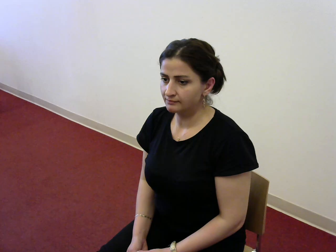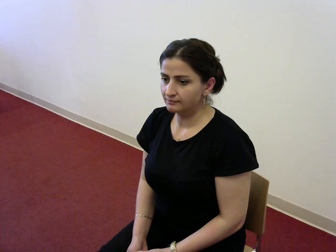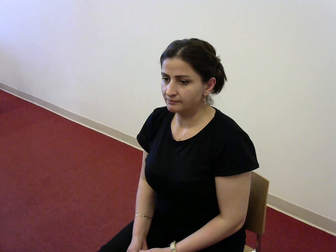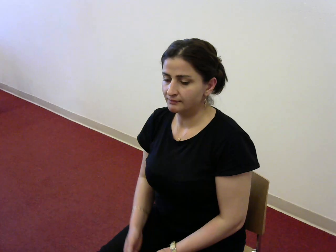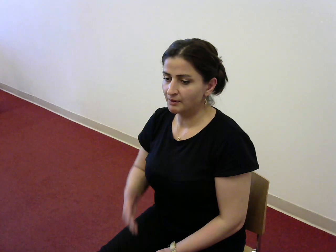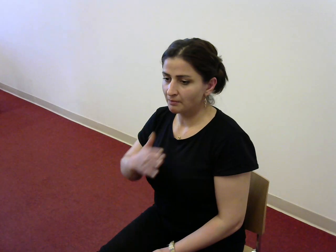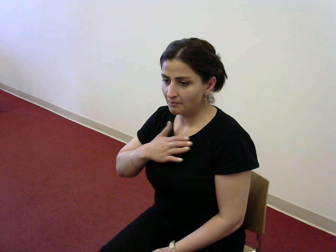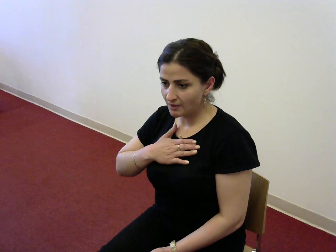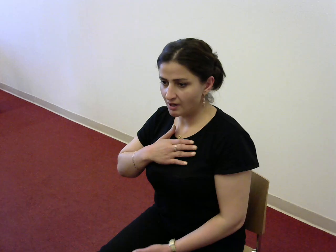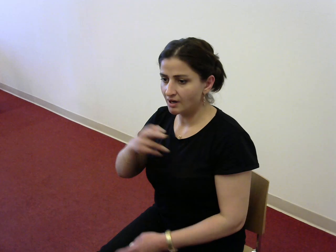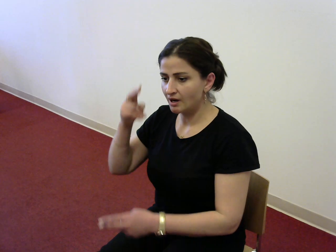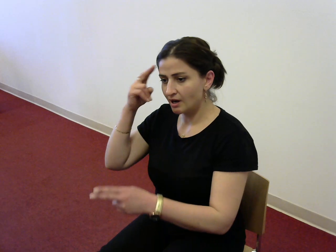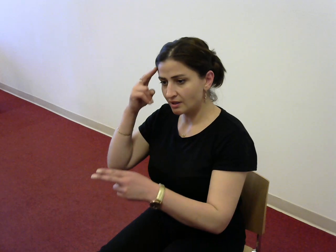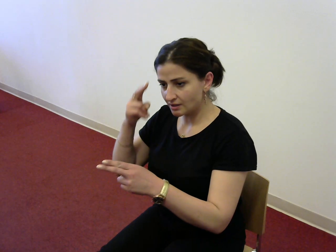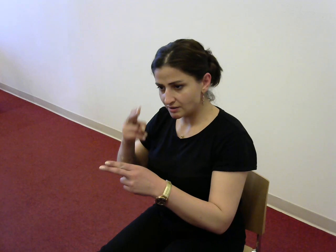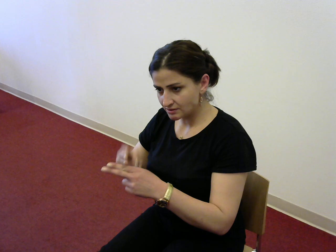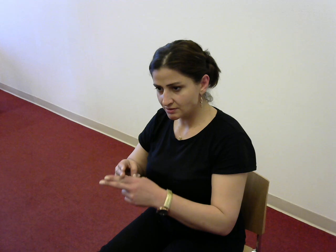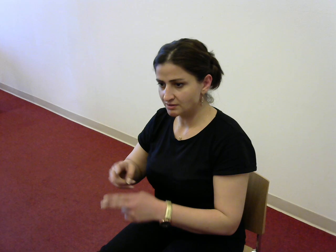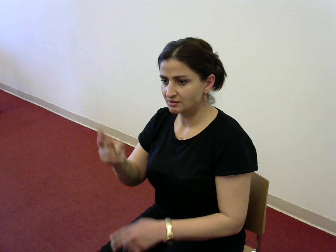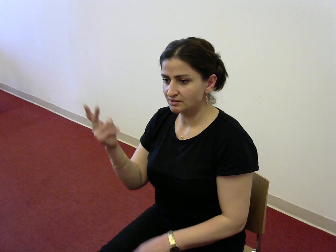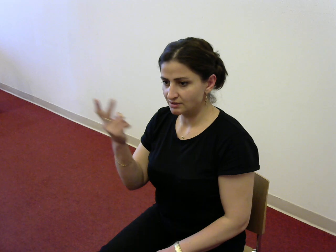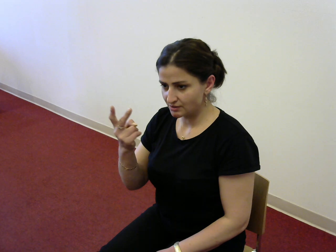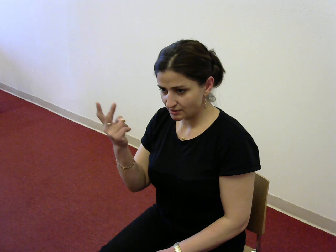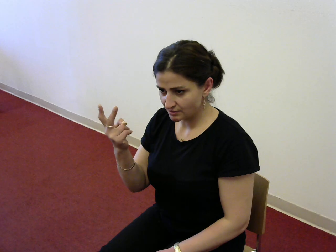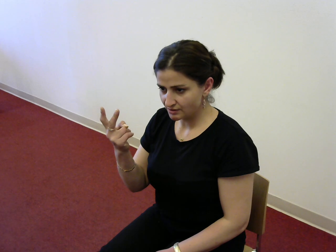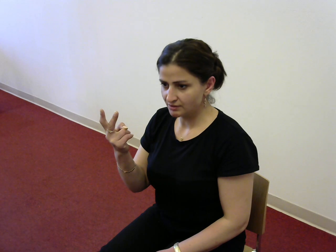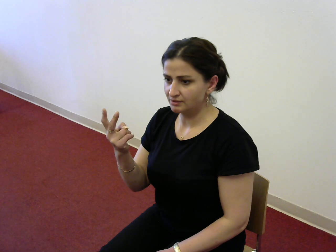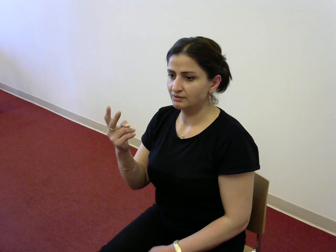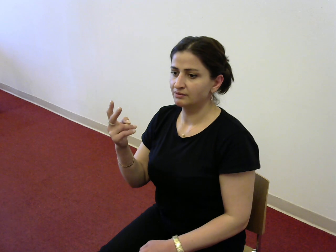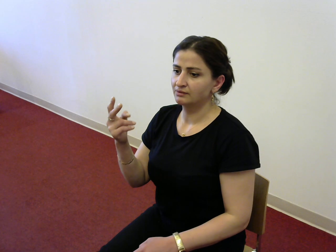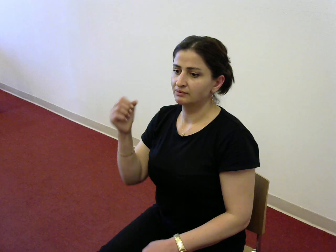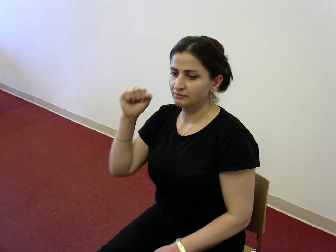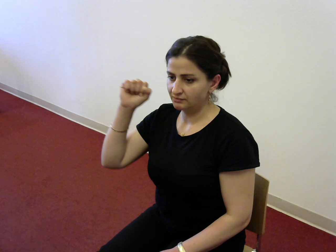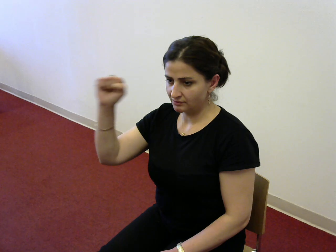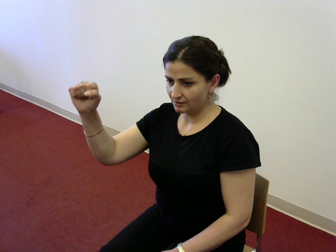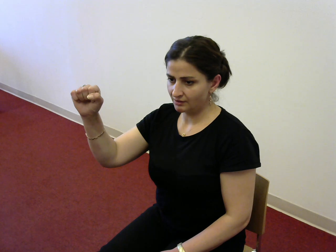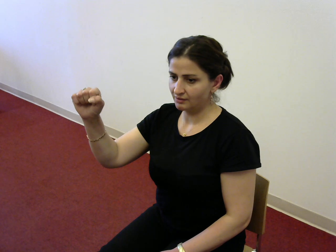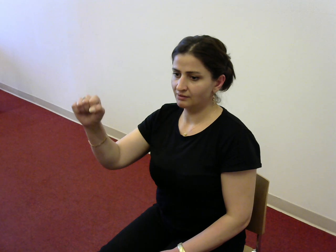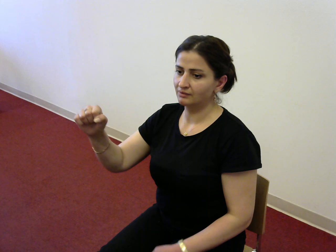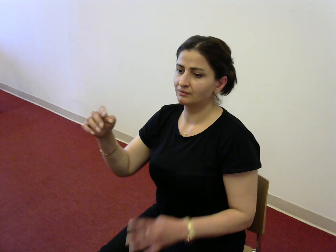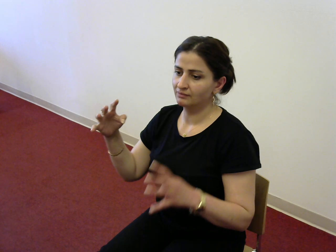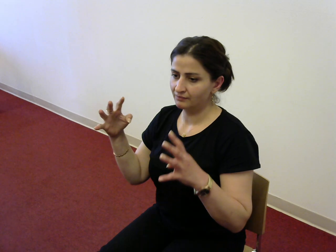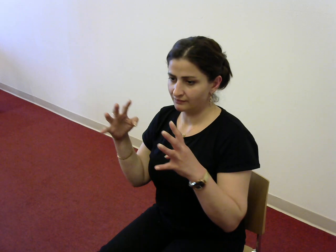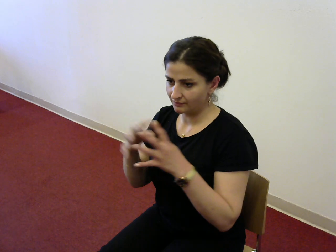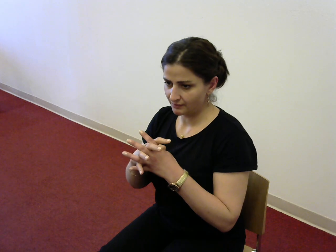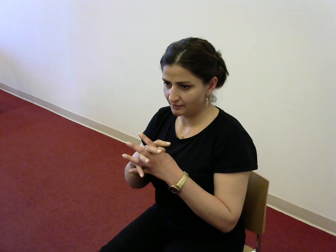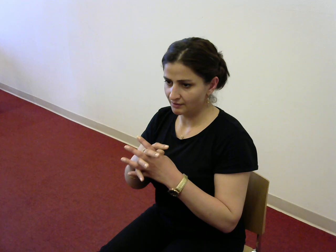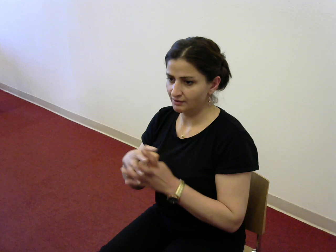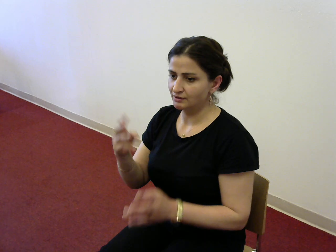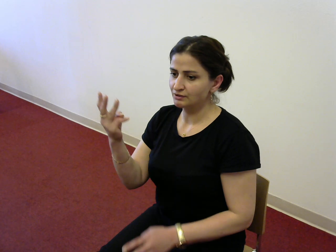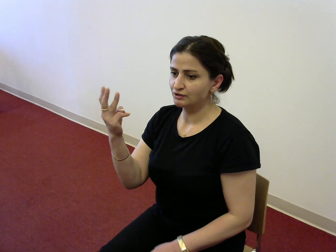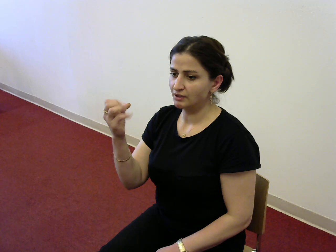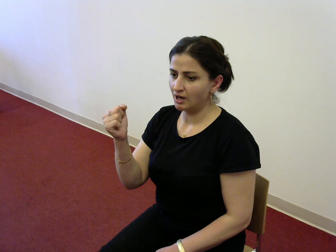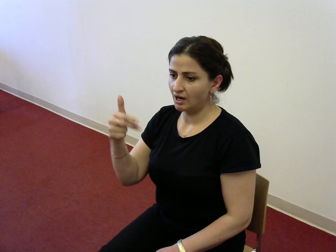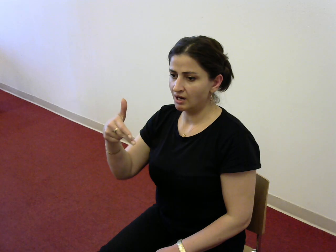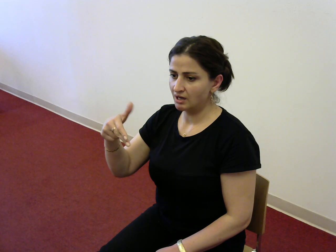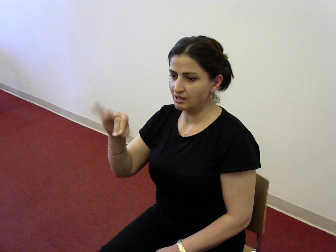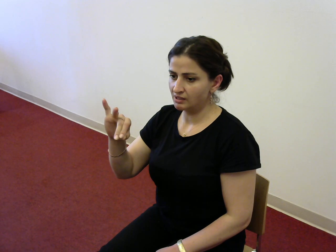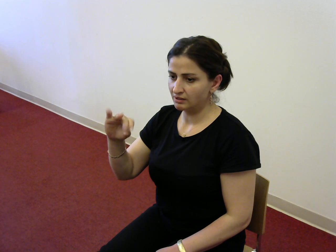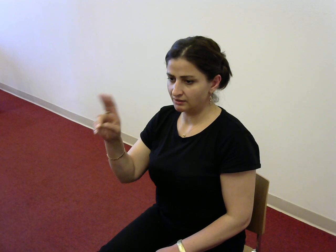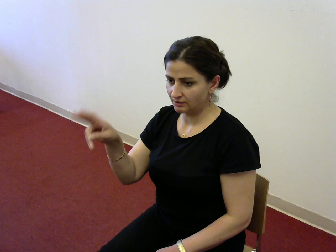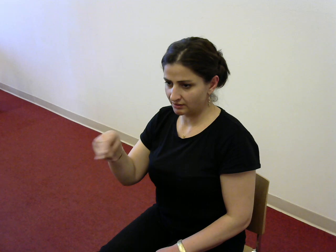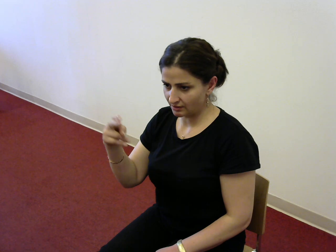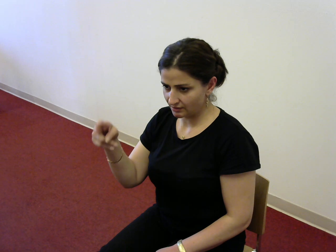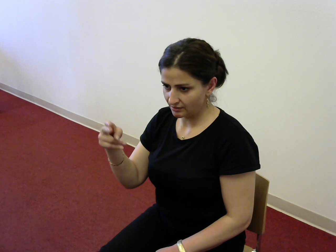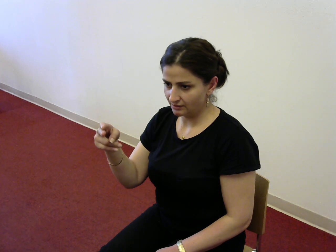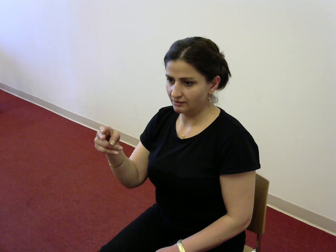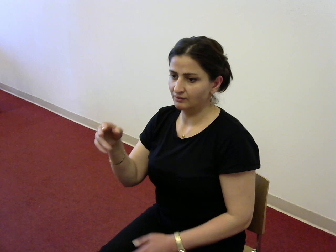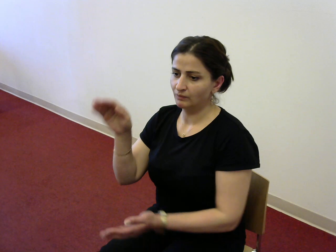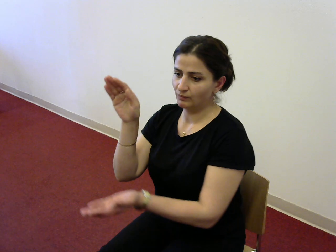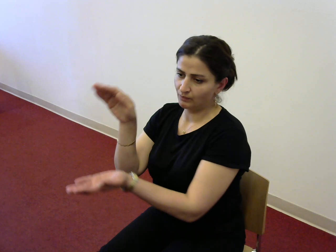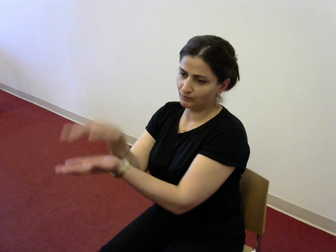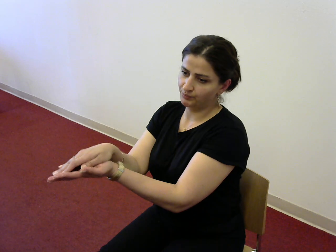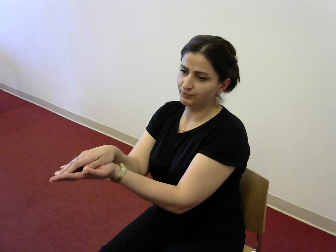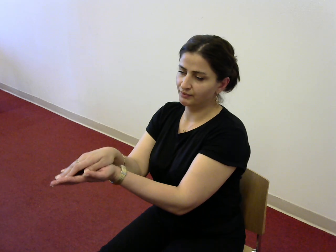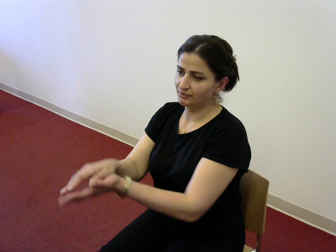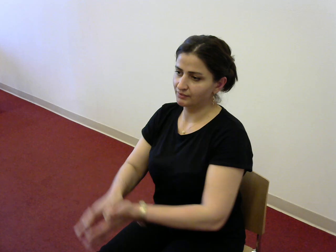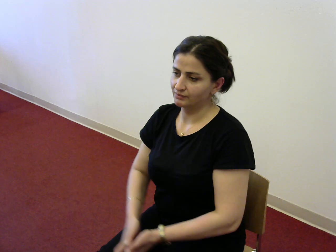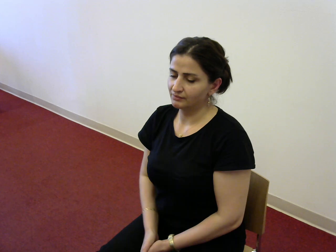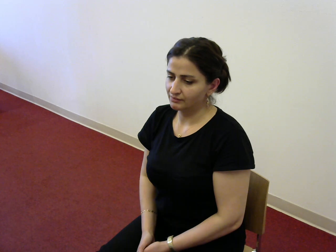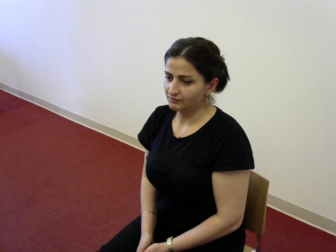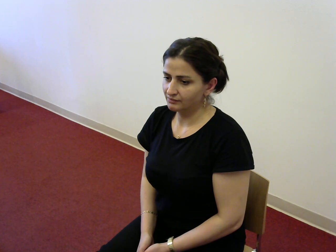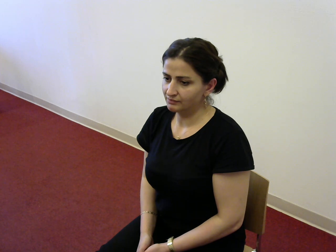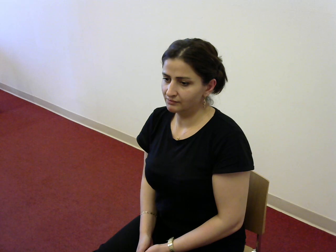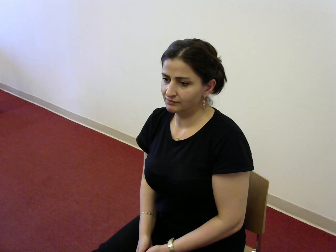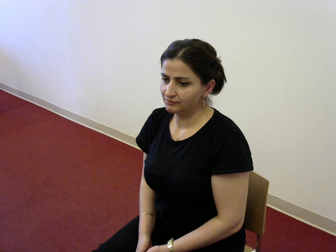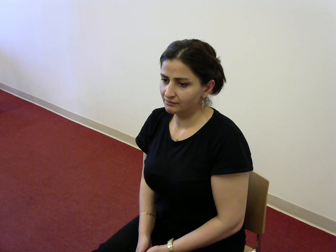Mənim qardaşım 2-ci Qarabağ müharibəsində şəhid olub